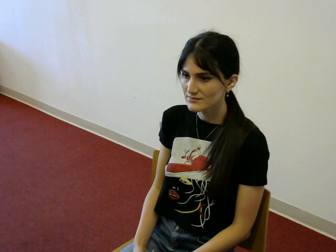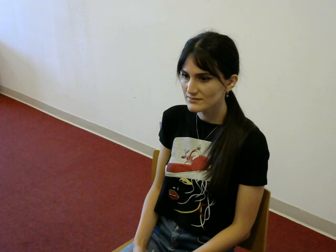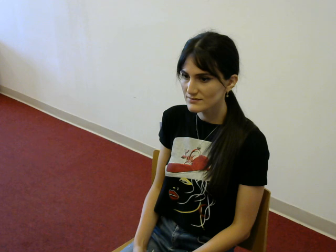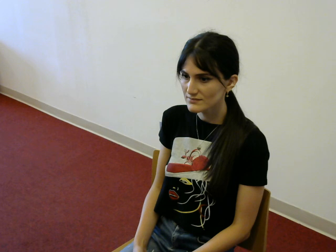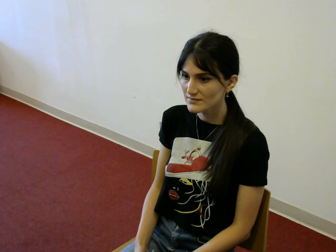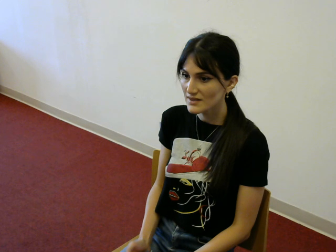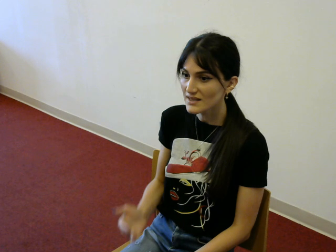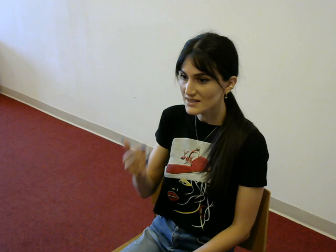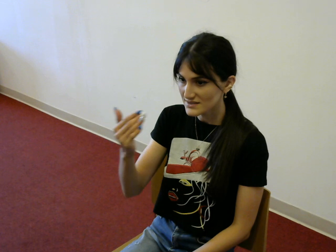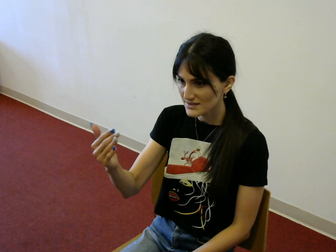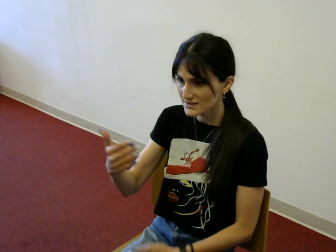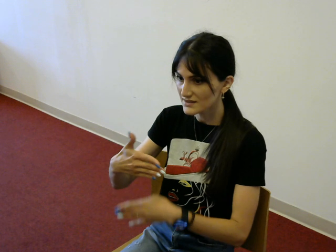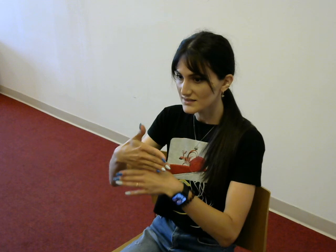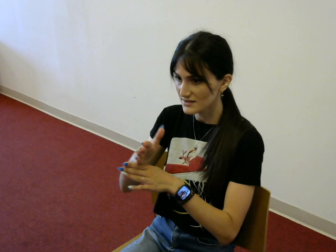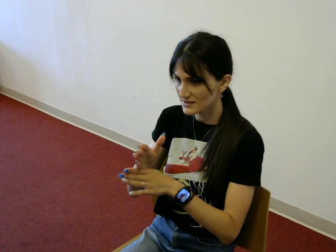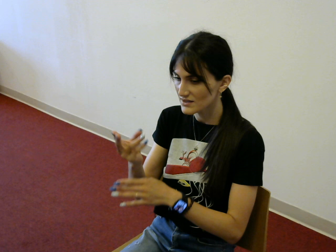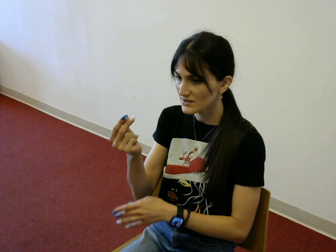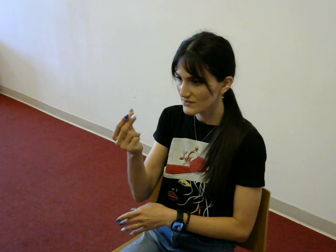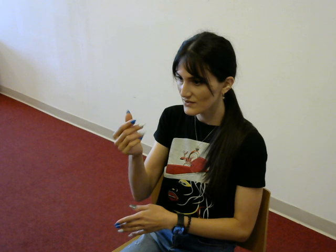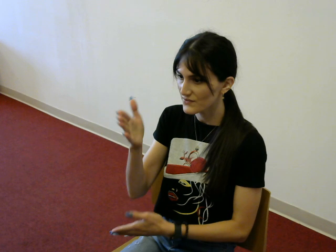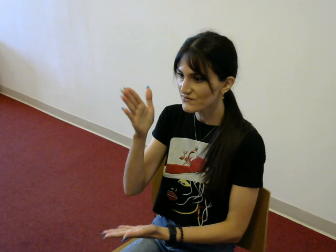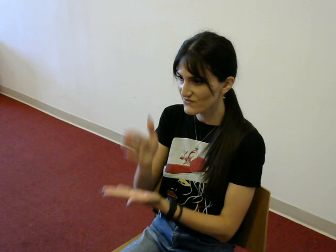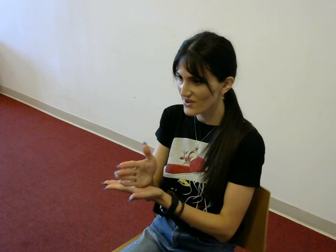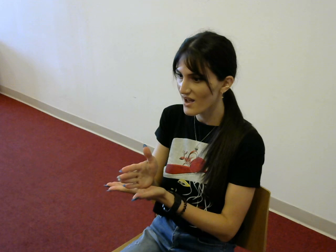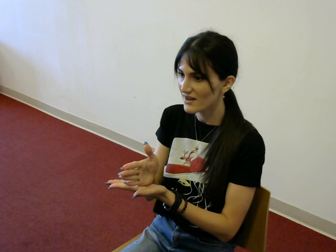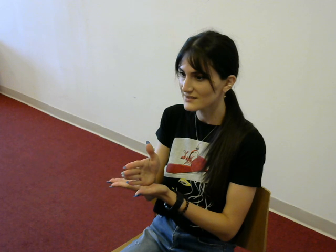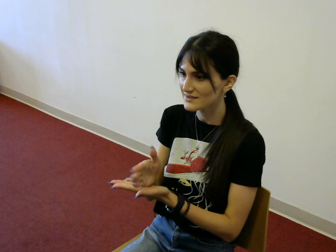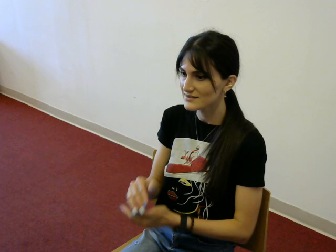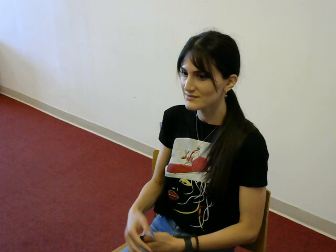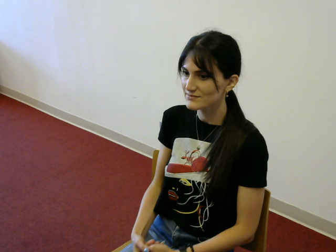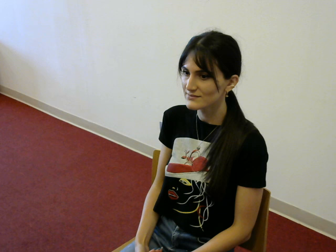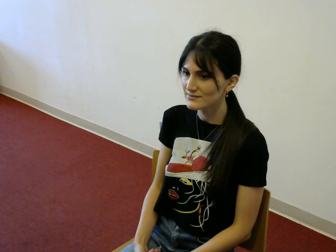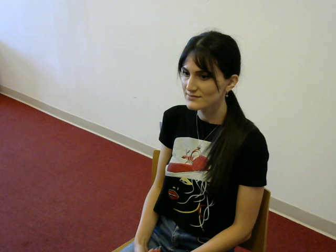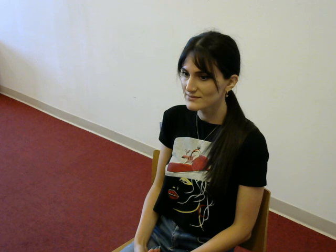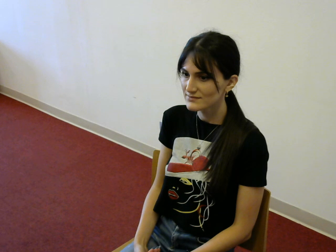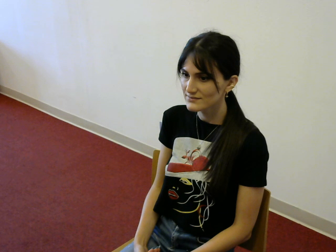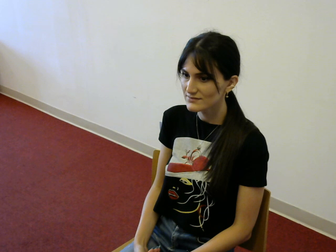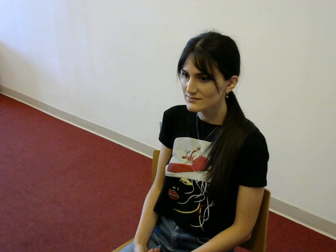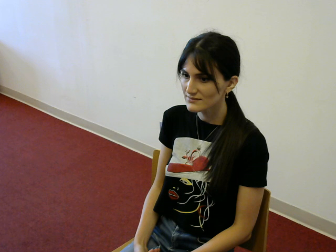Sizdə xırda pul varmı?